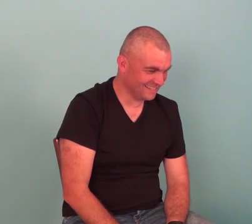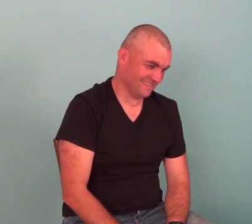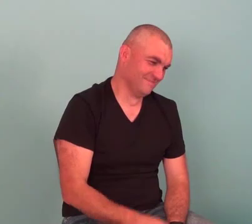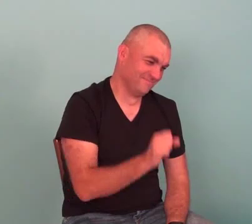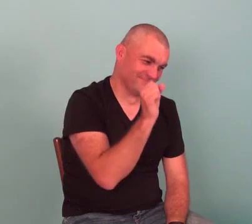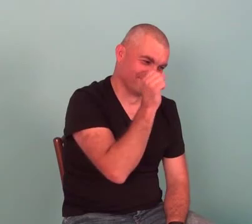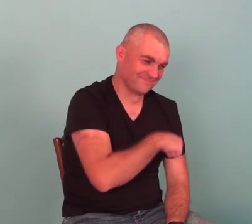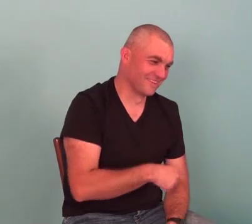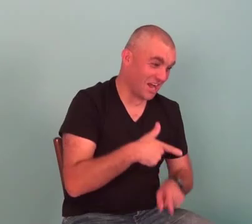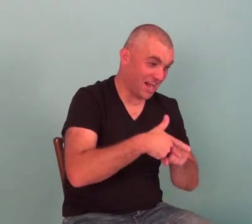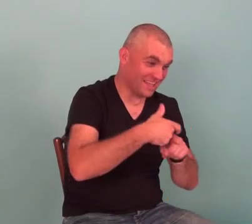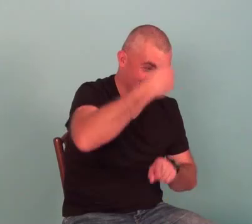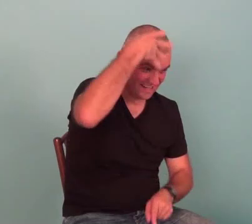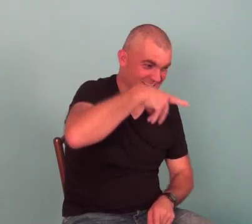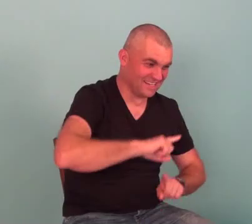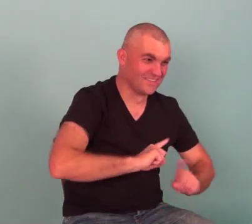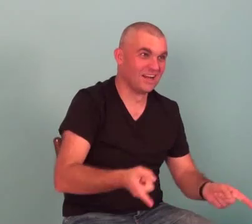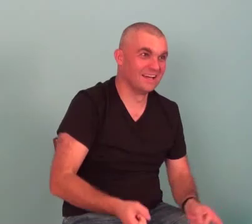Głupota, koniom nie wolno korzystać z prysznica.